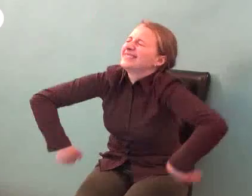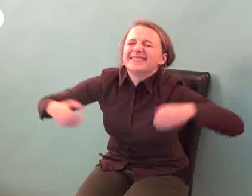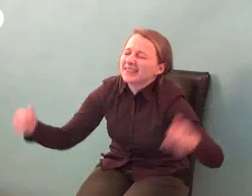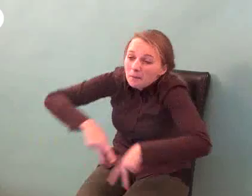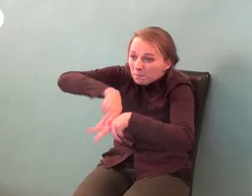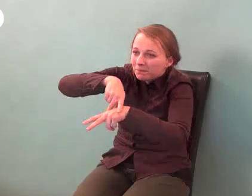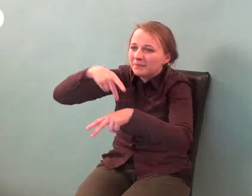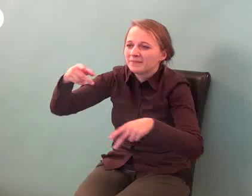Chłopiec siedzi okrakiem.